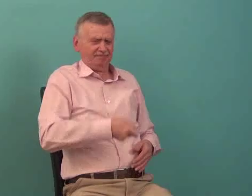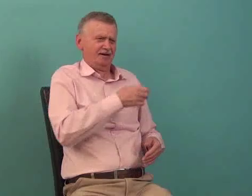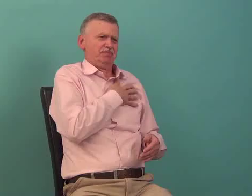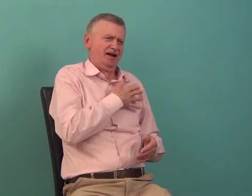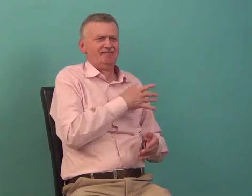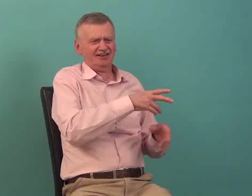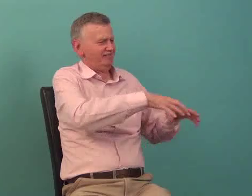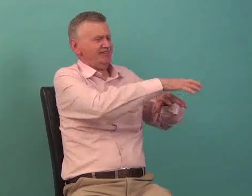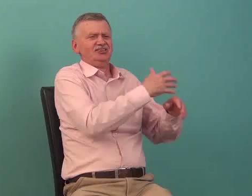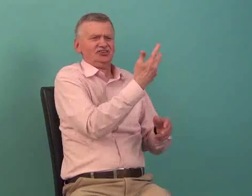Jest tam trzech chłopaków.